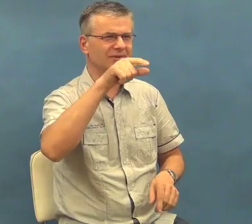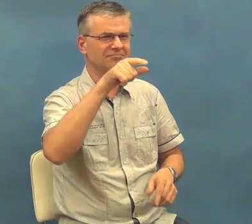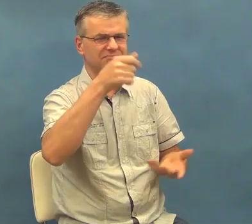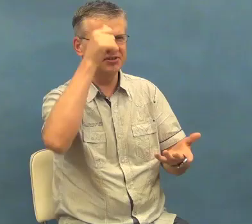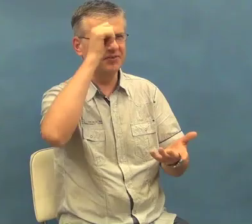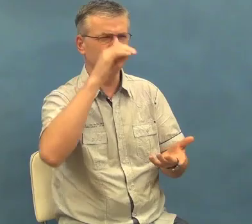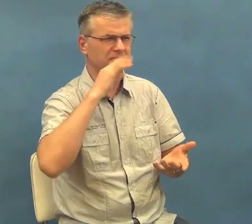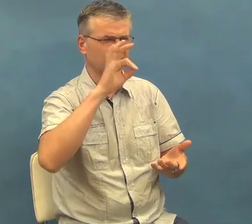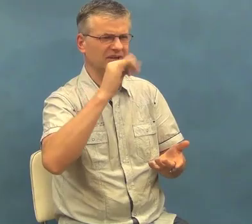fil